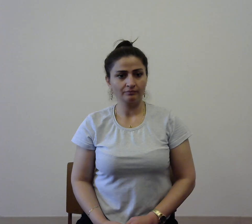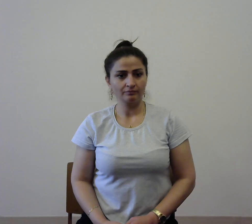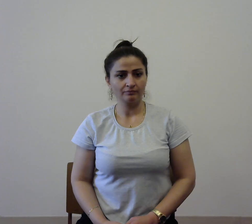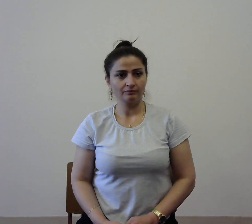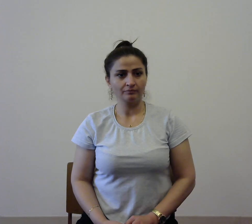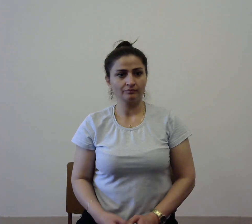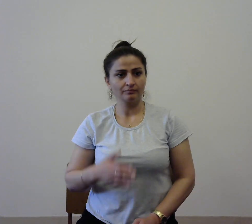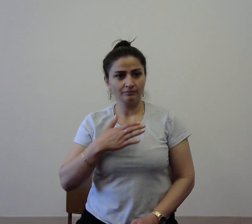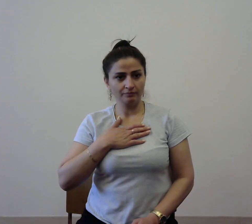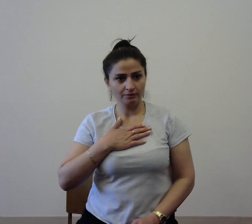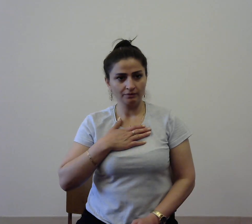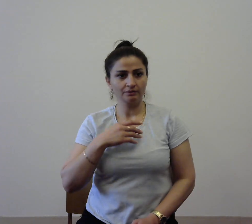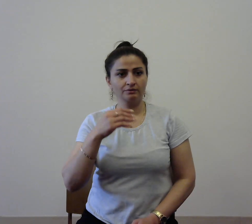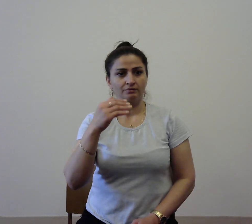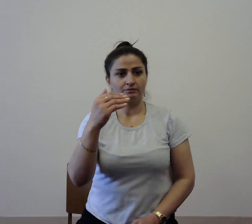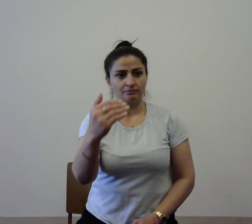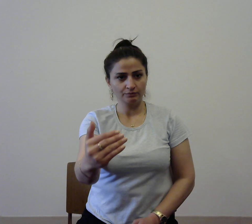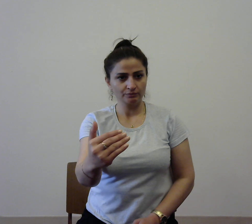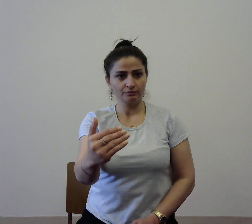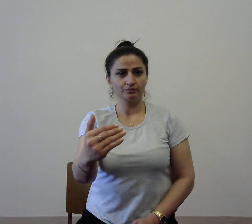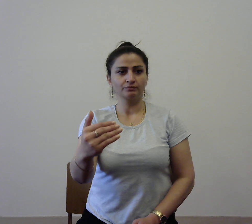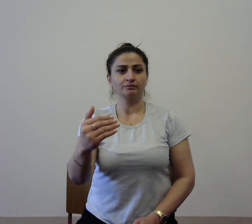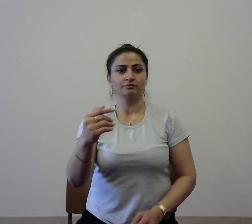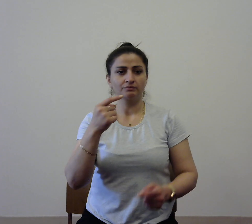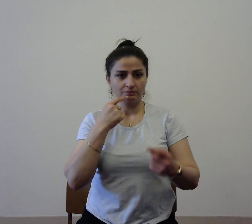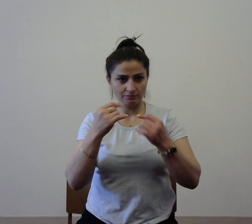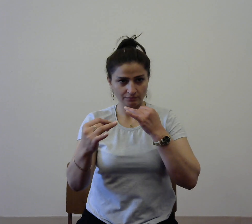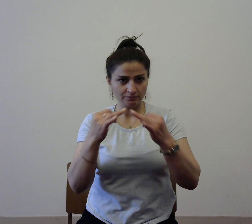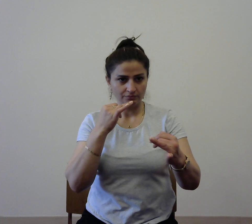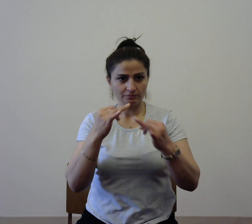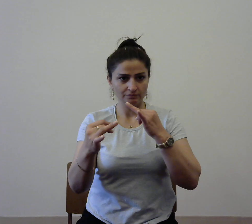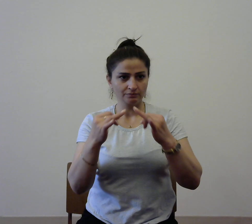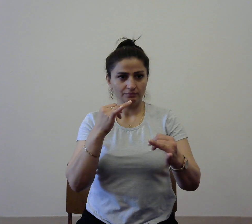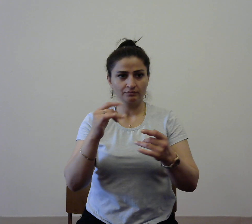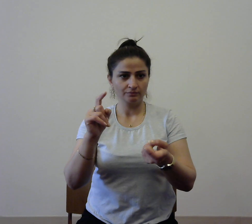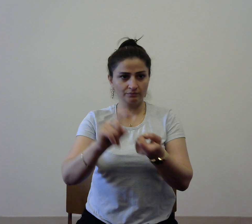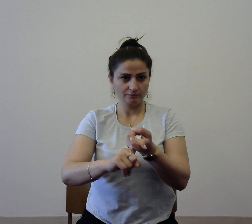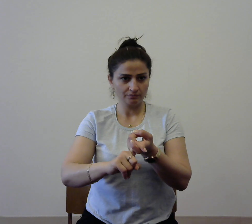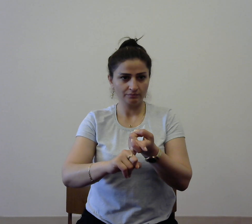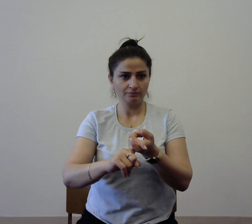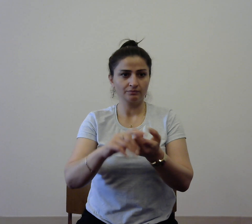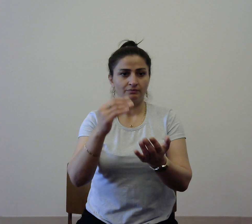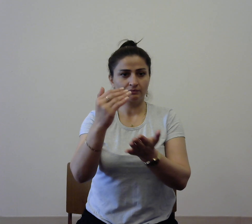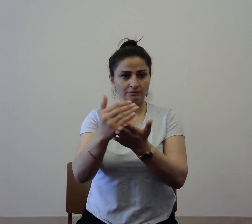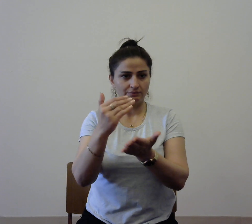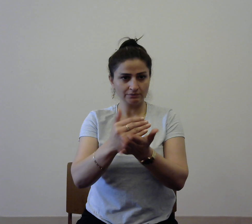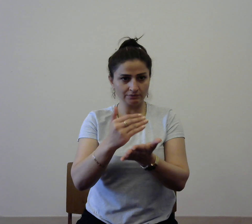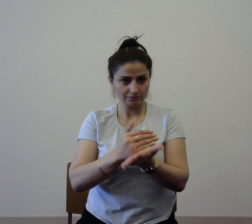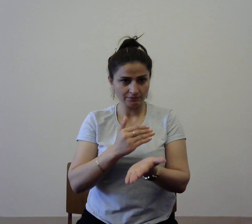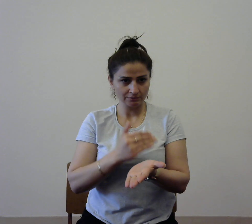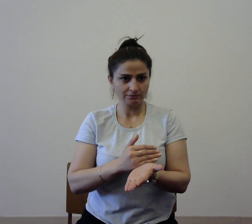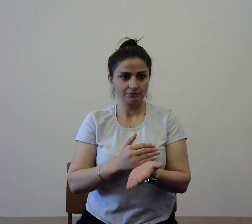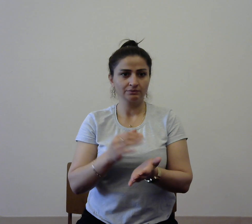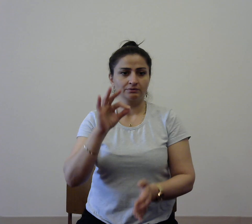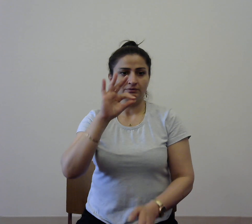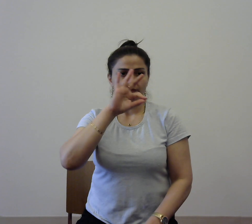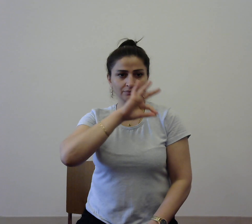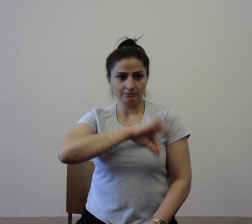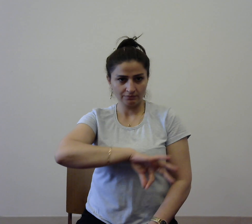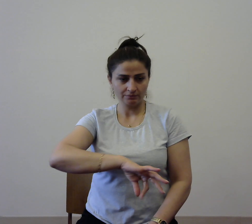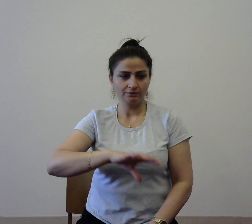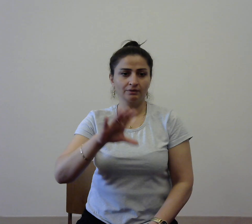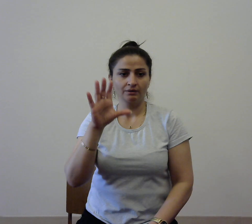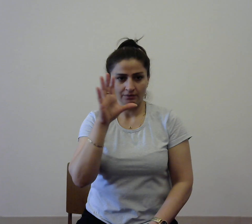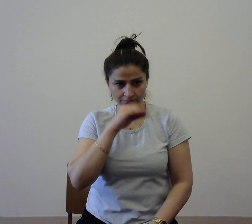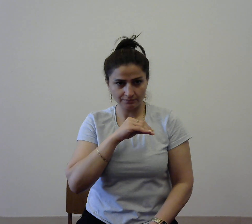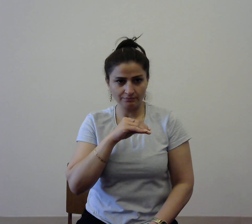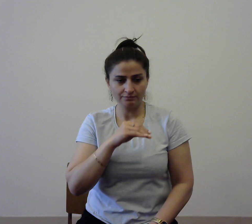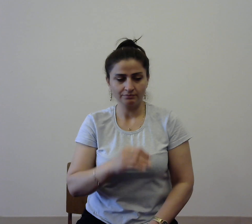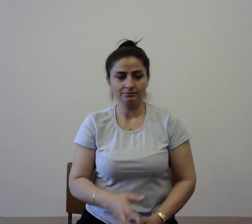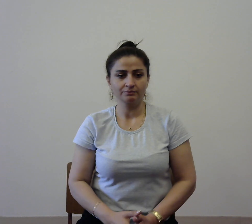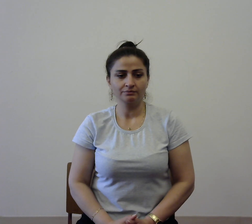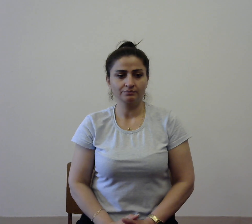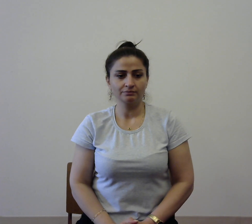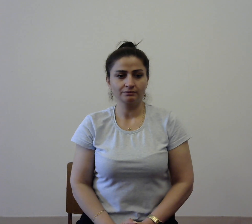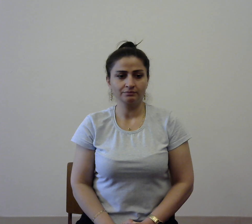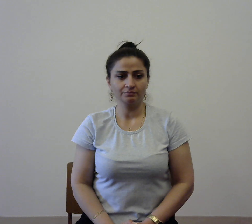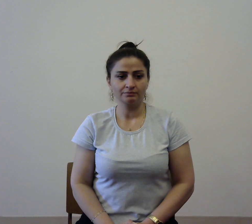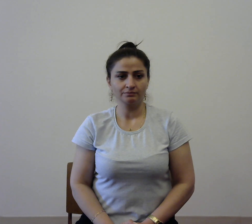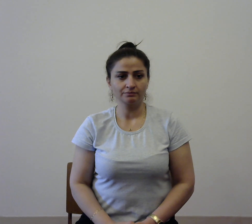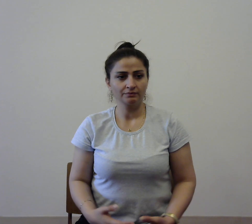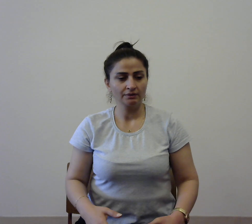Mən sizinlə danışmaq üçün proqramdan istifadə edə bilərəm